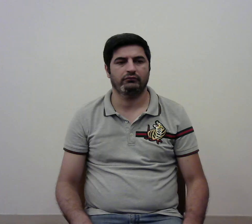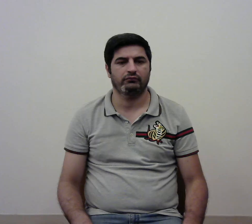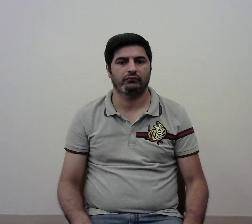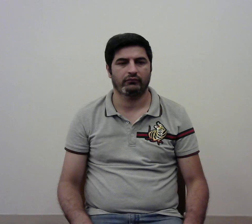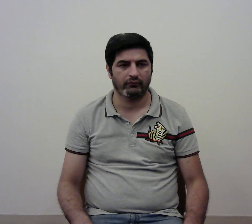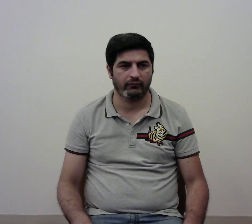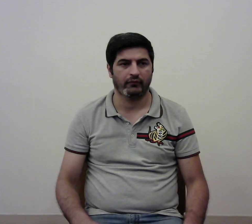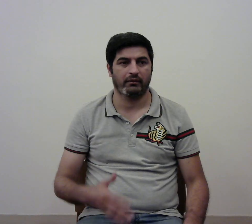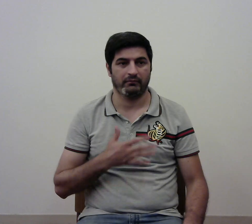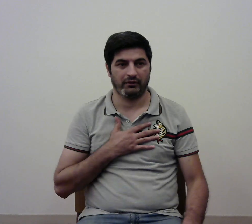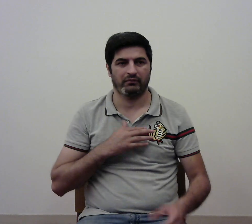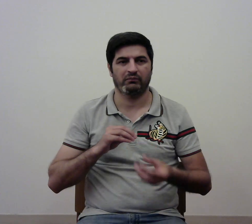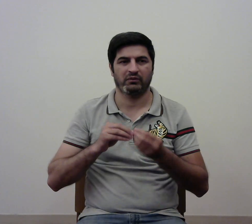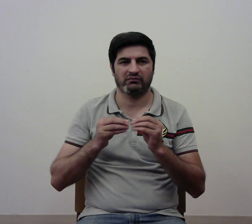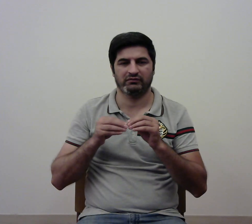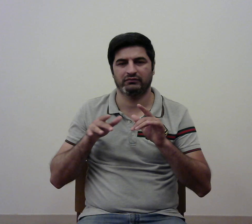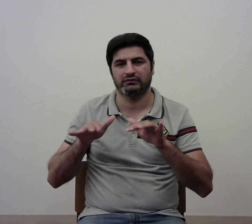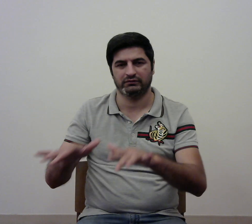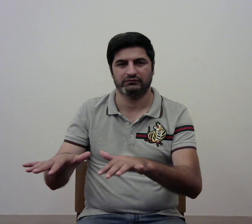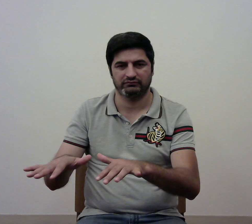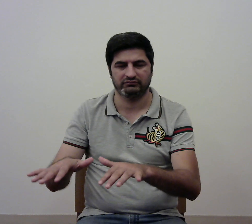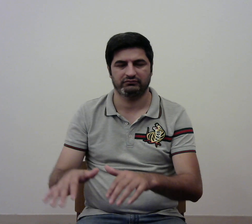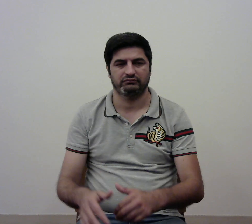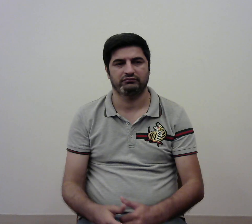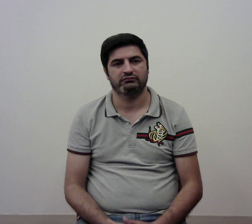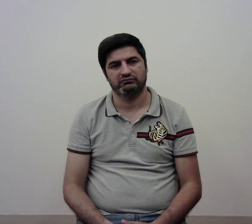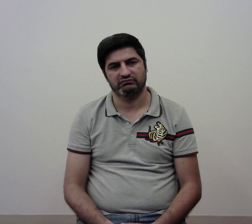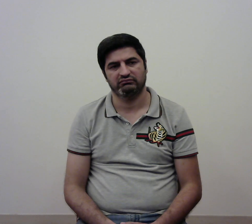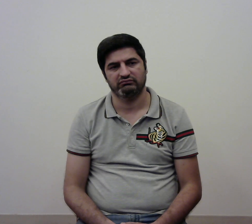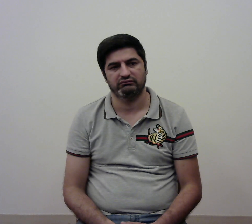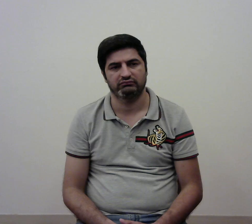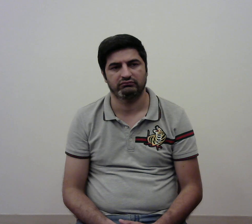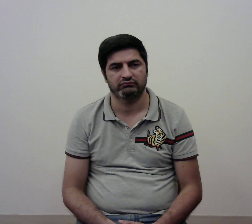Mənim problemim həll olundu